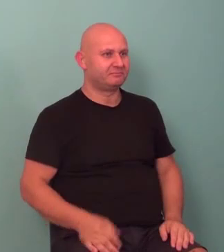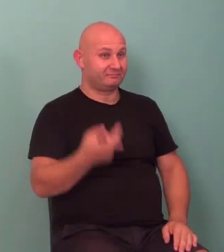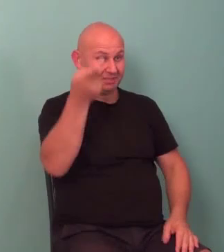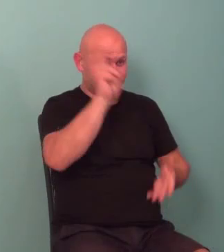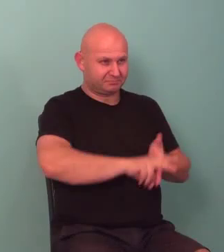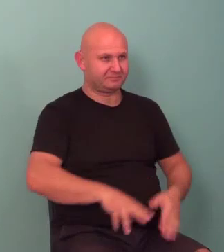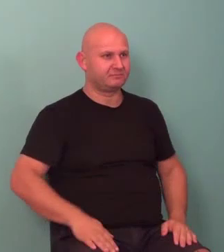Spaść z wysokości.